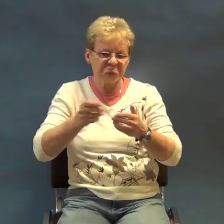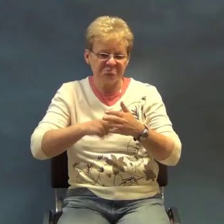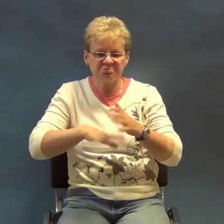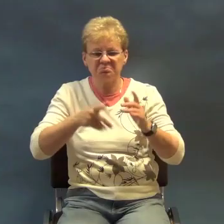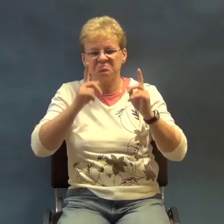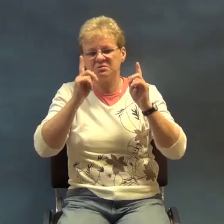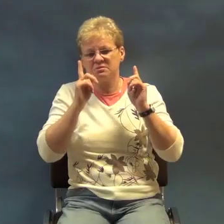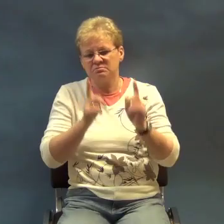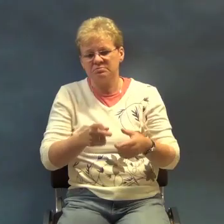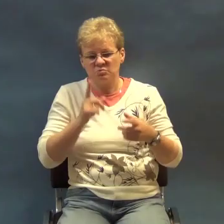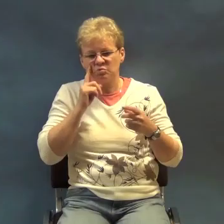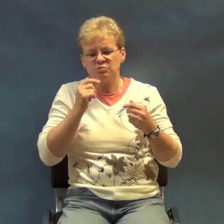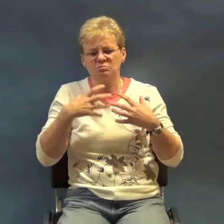Kładzie się spać, jest zmęczony.